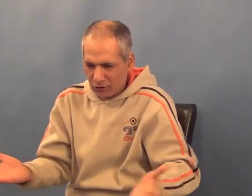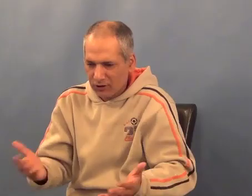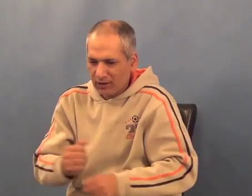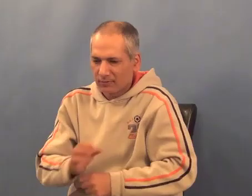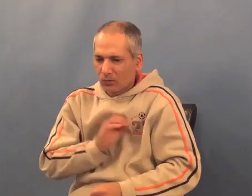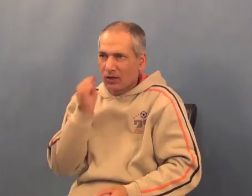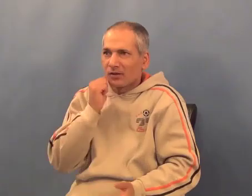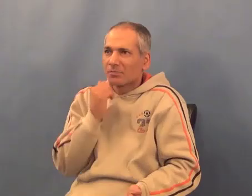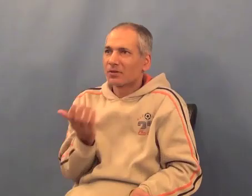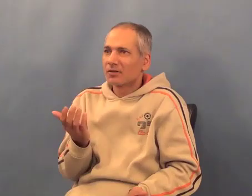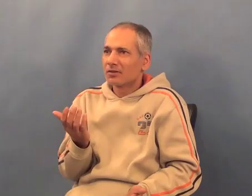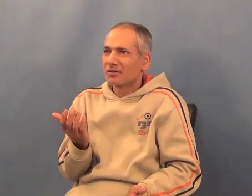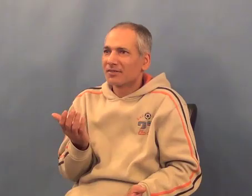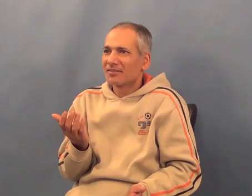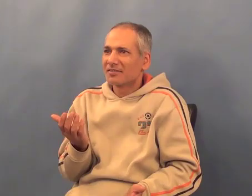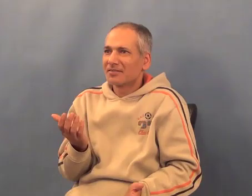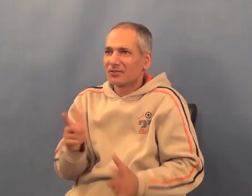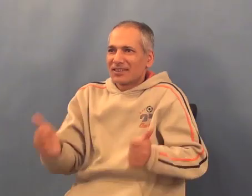Gdzie są moje jabłka?